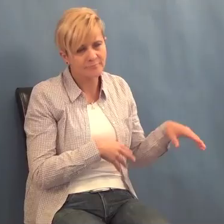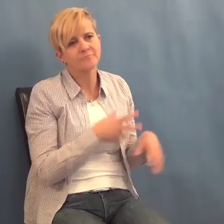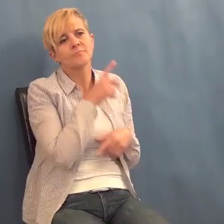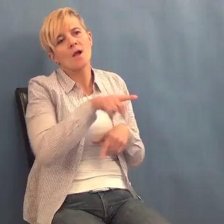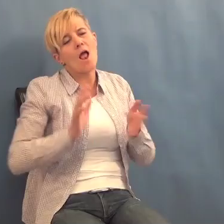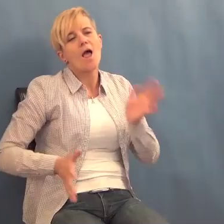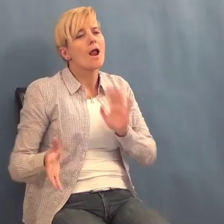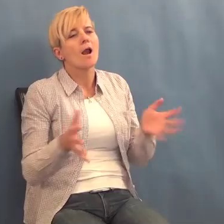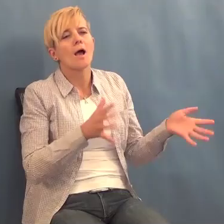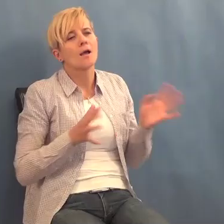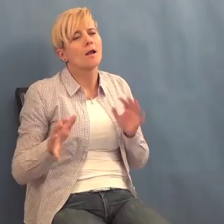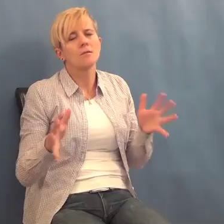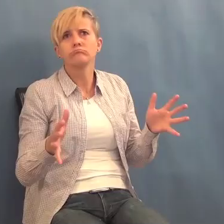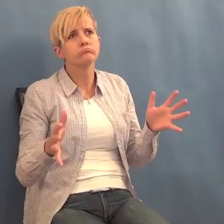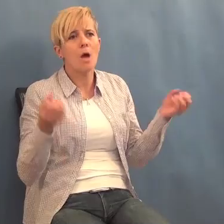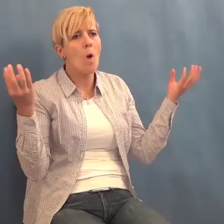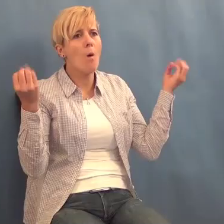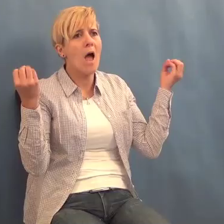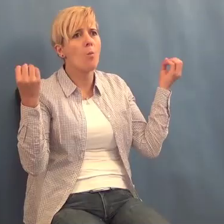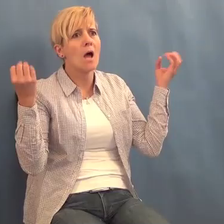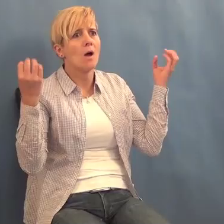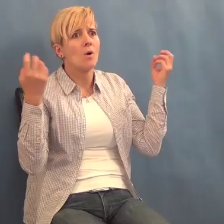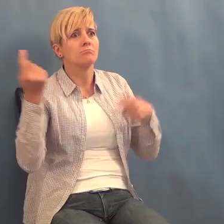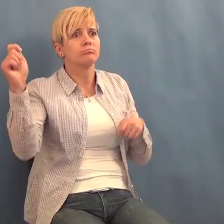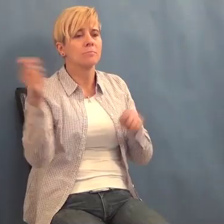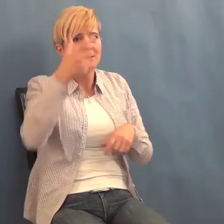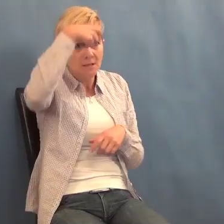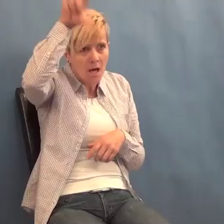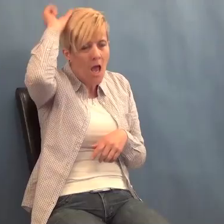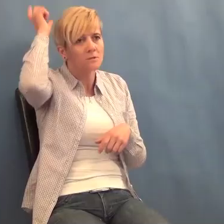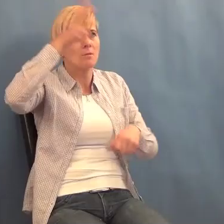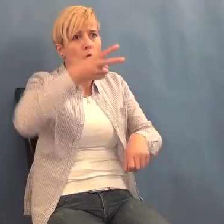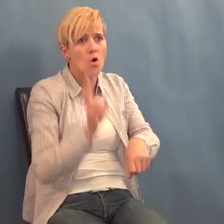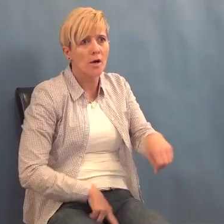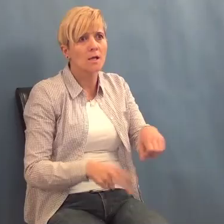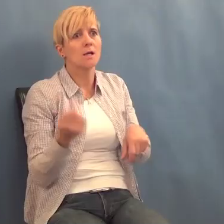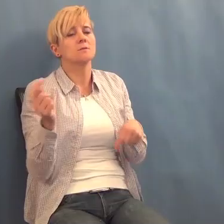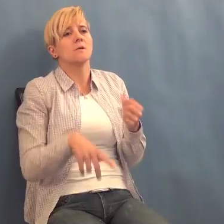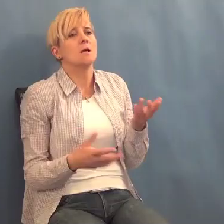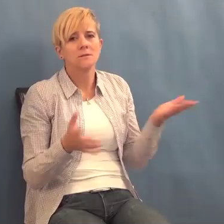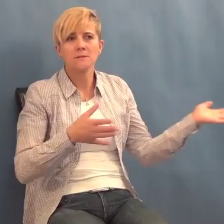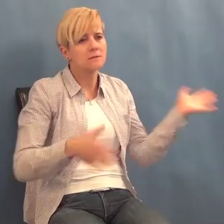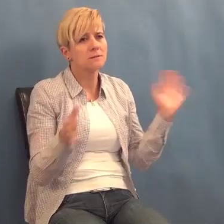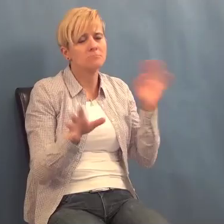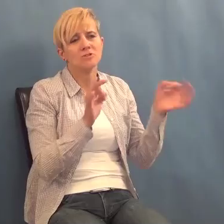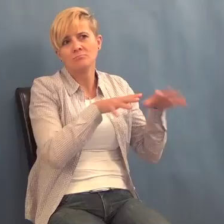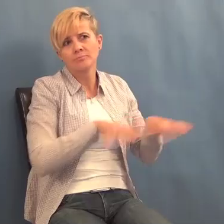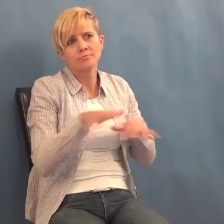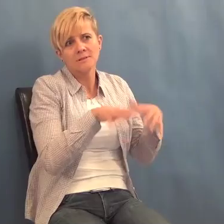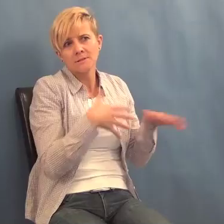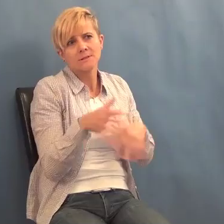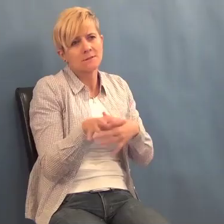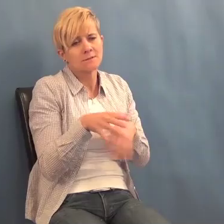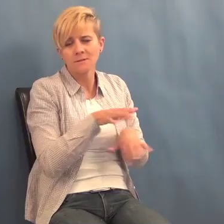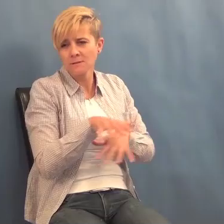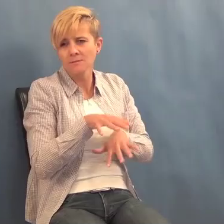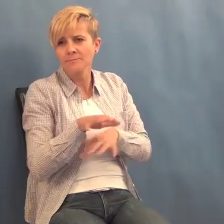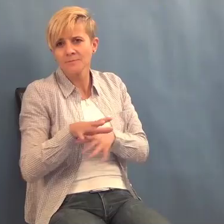Na dole rozmawiają, nagle uruchamia się alarm, przyjeżdża straż pożarna, policja, ewakuacja, tłum wychodzi.